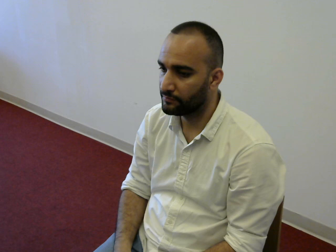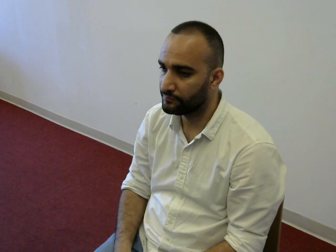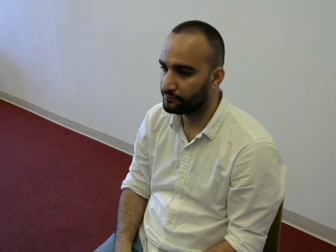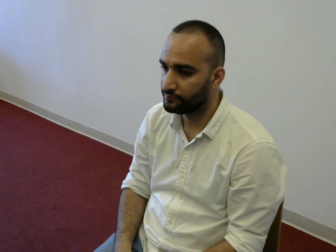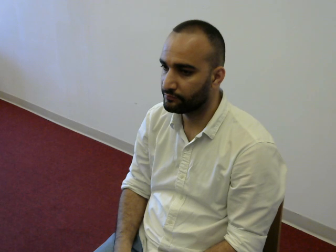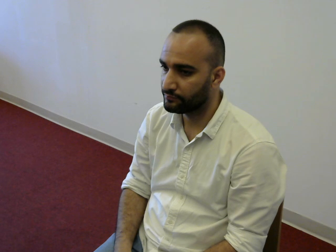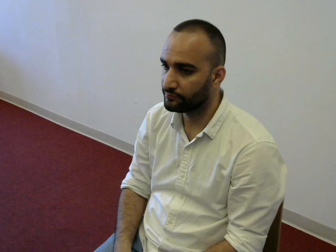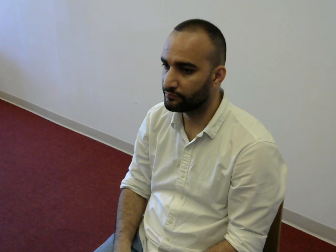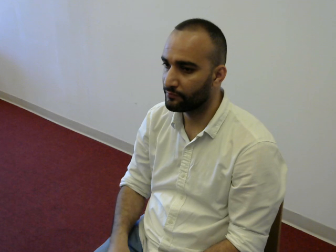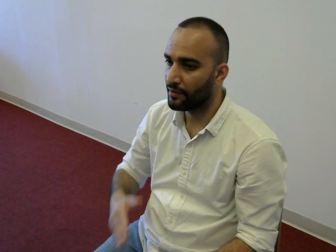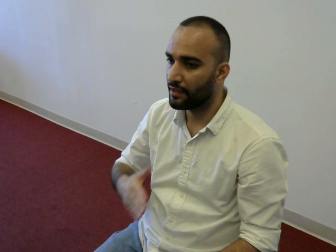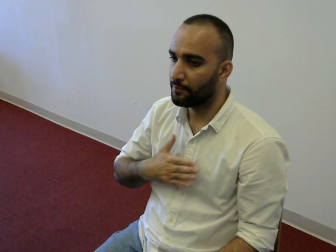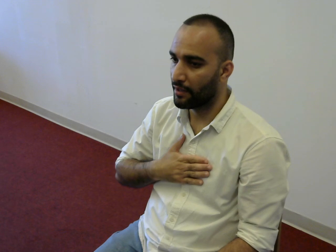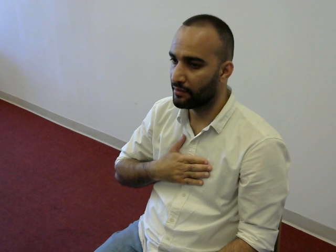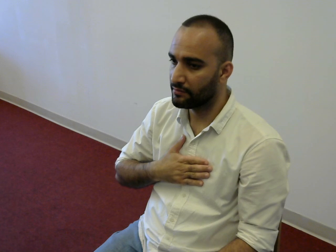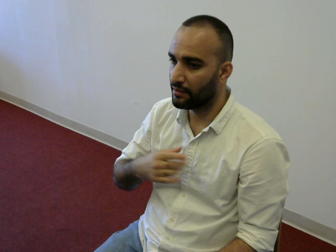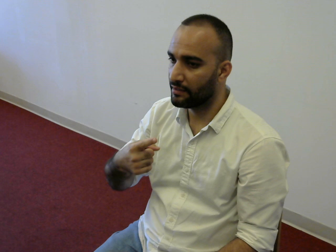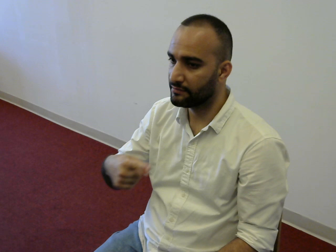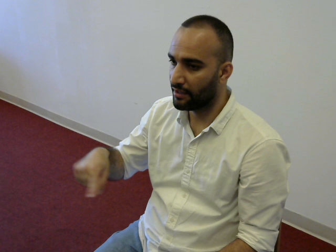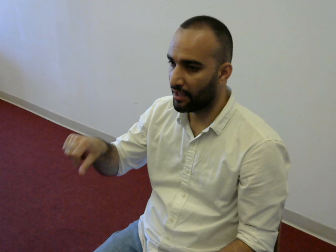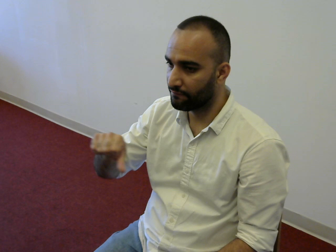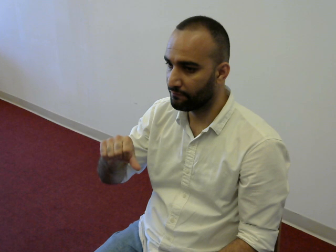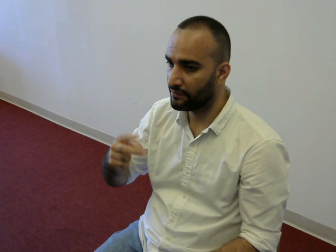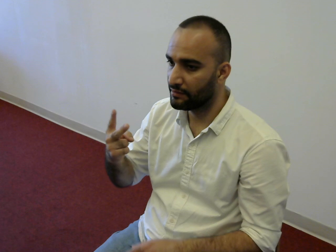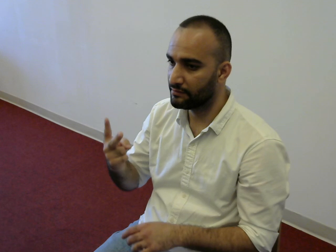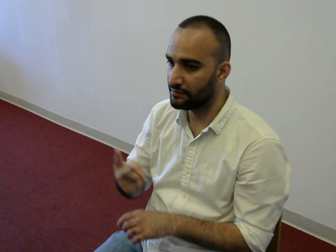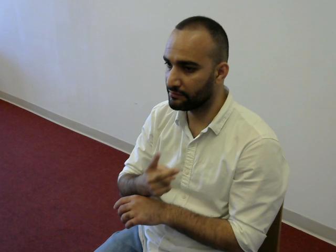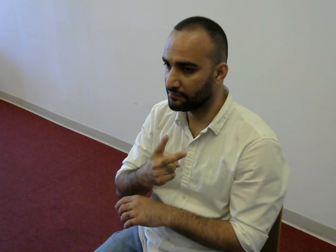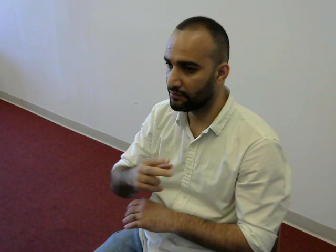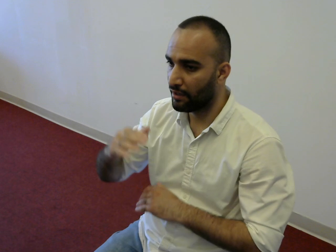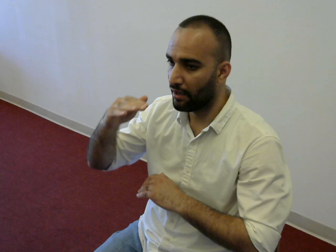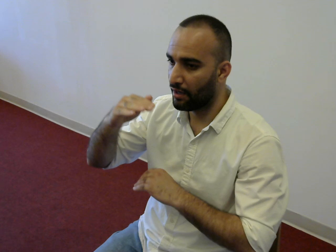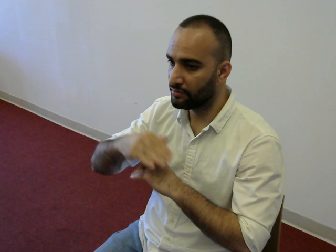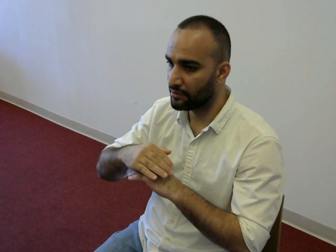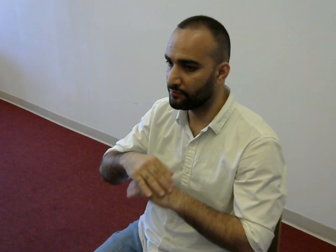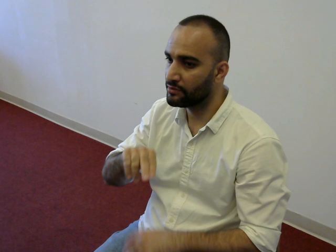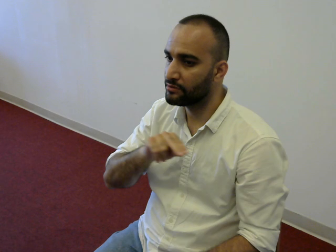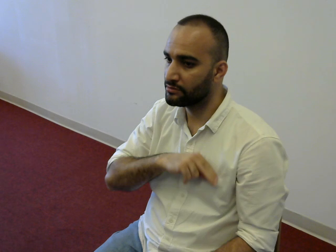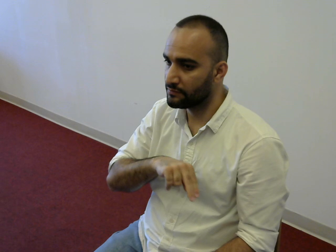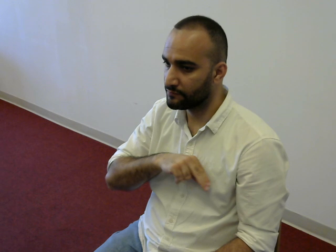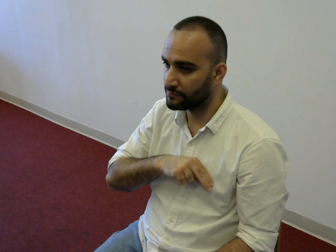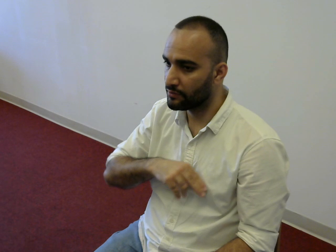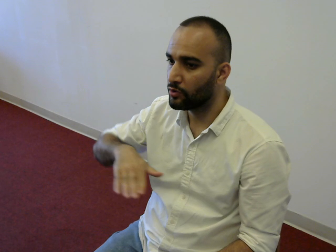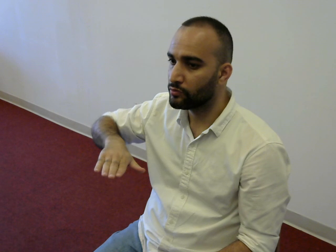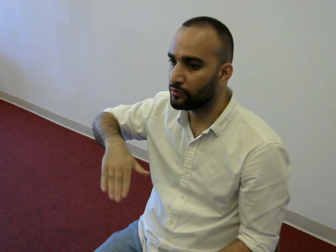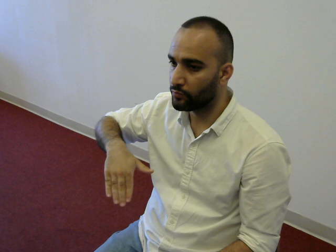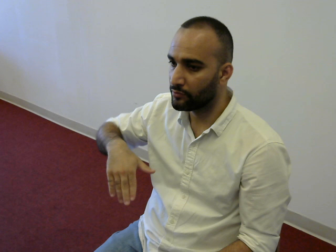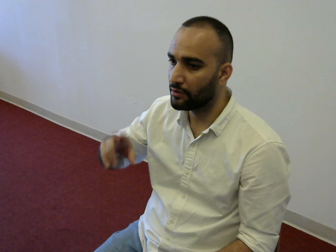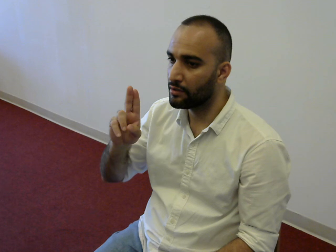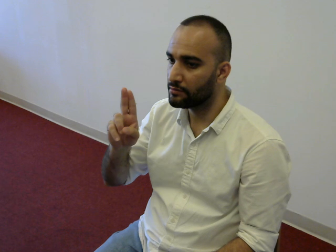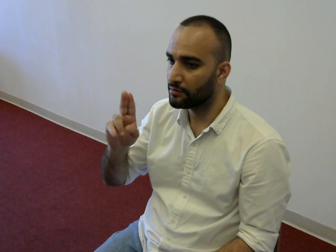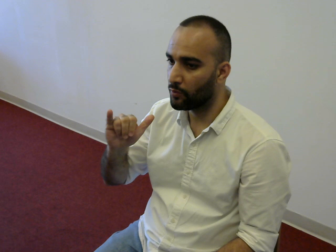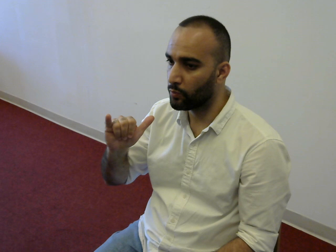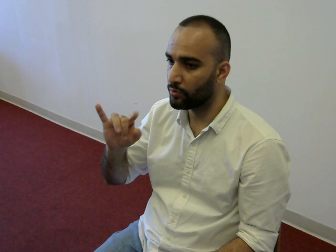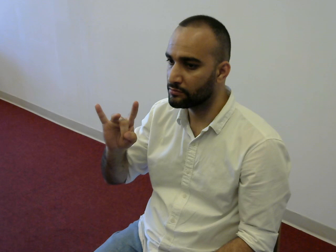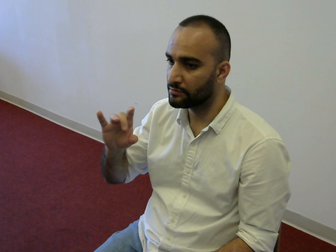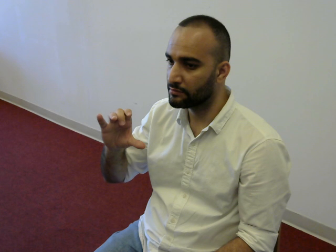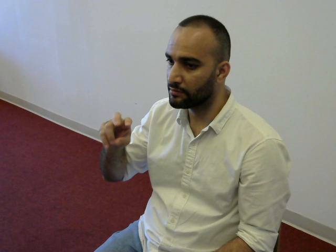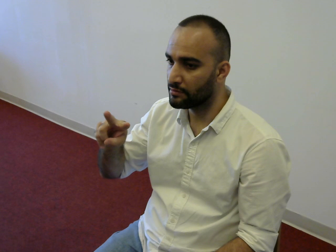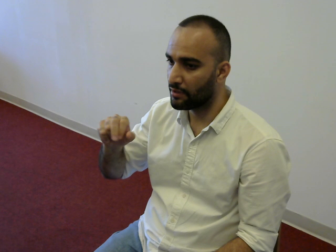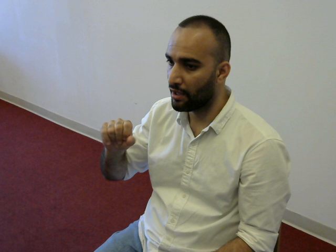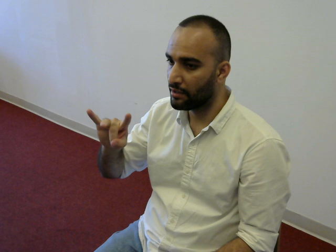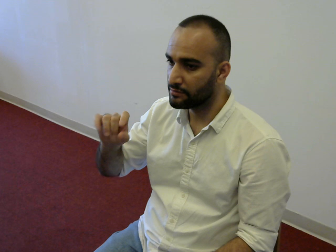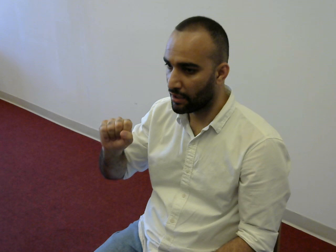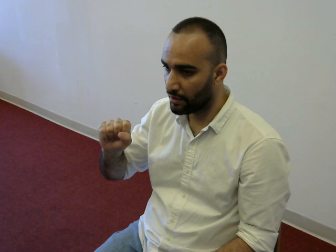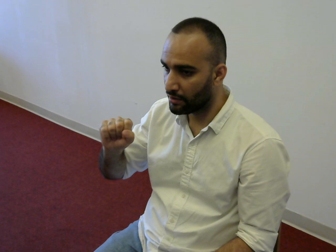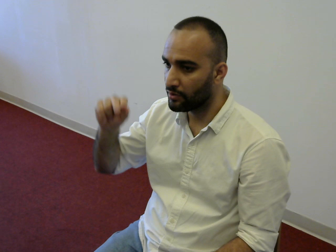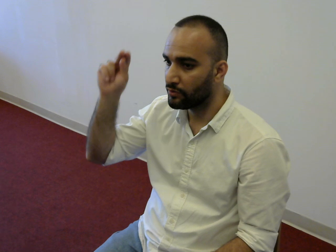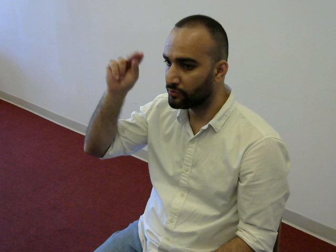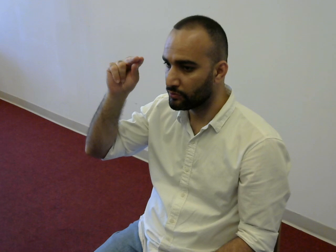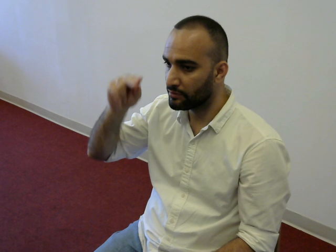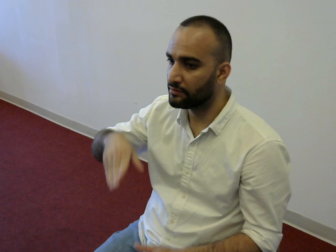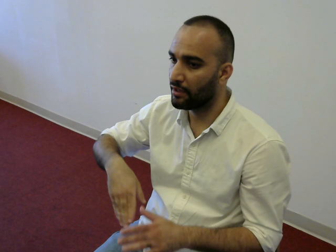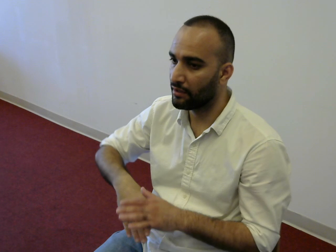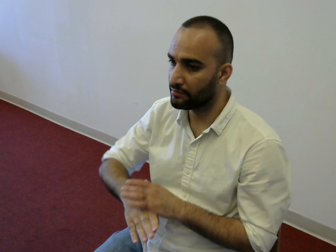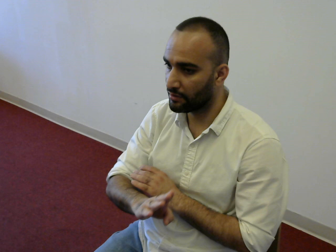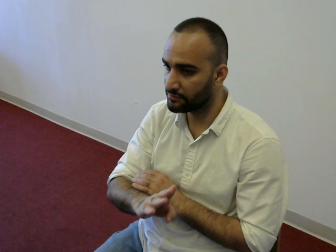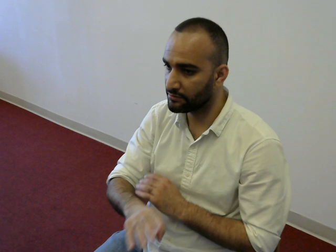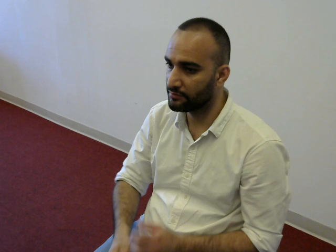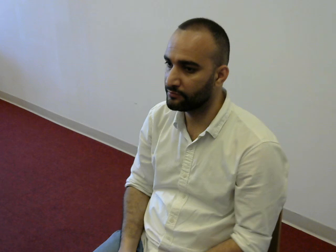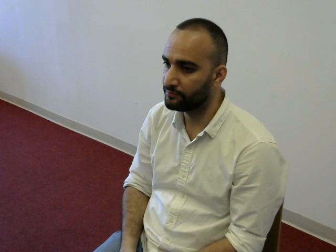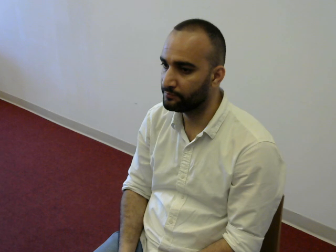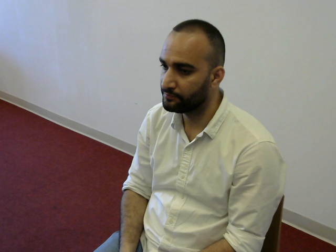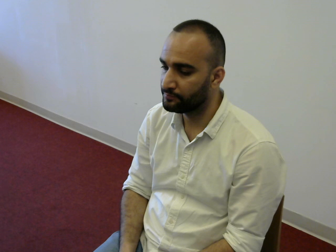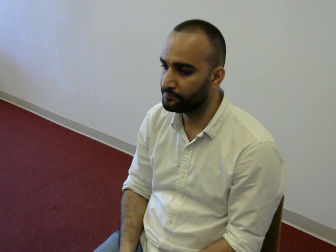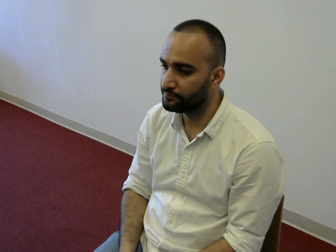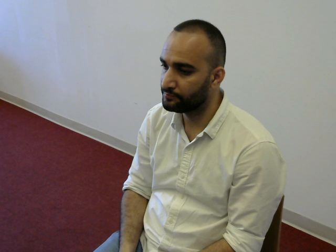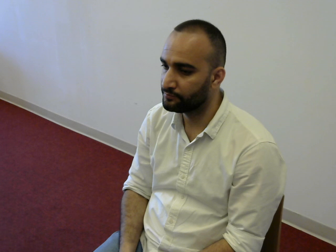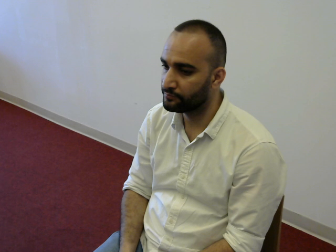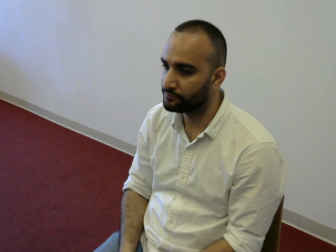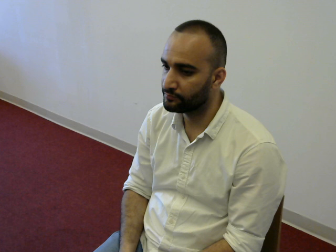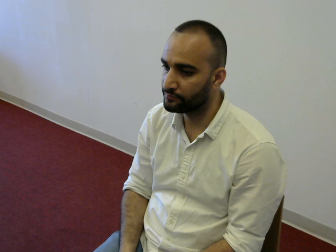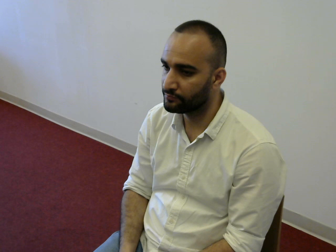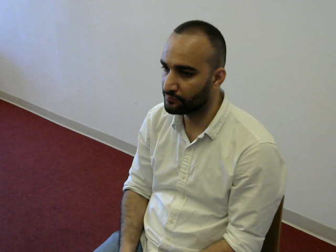Mən həftədə 2 dəfə axşam işdən sonra kursa gedirəm